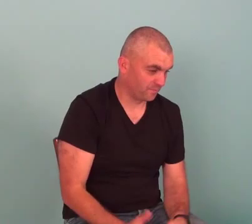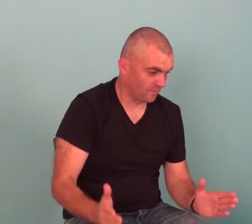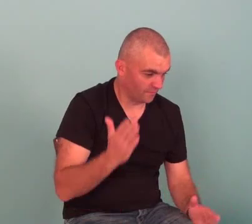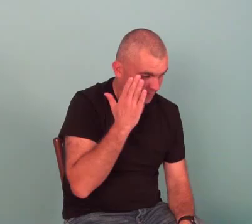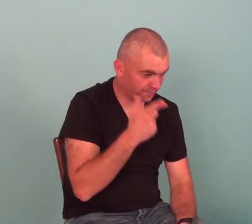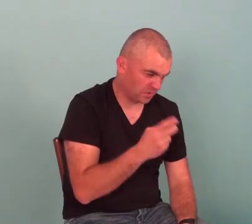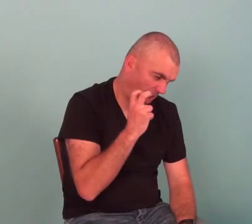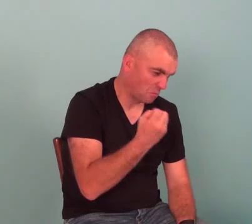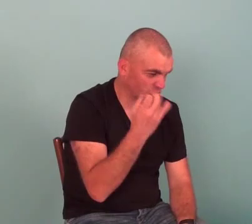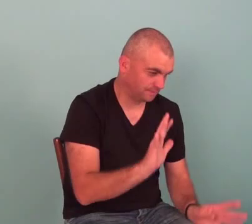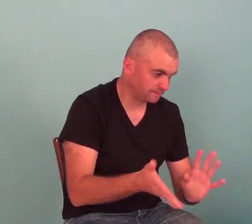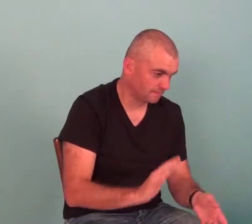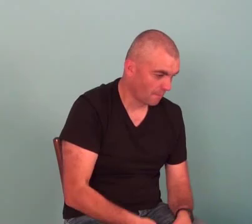Wiem, to może być albo tramwaj, albo pociąg.